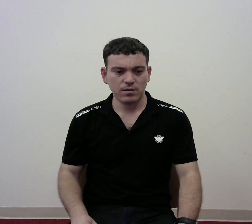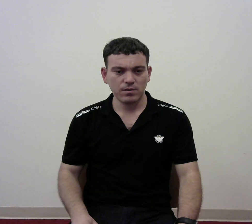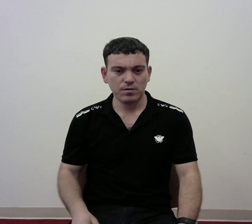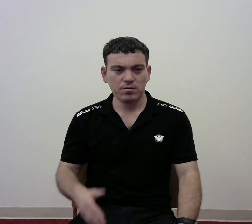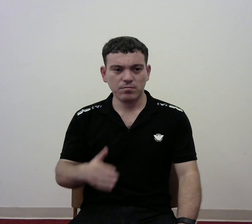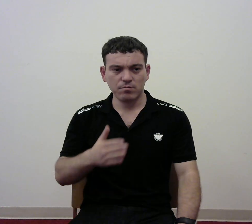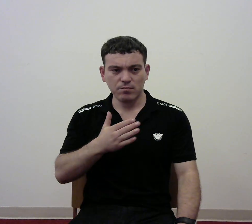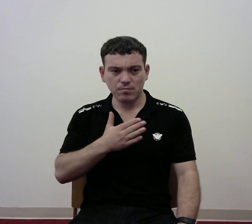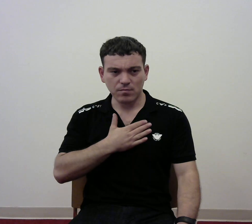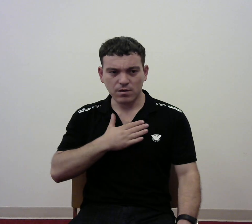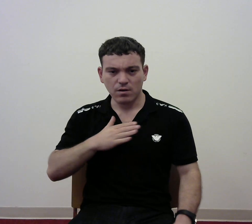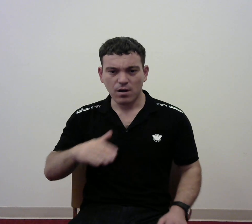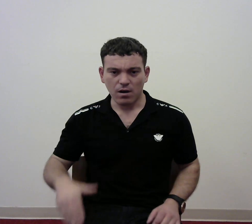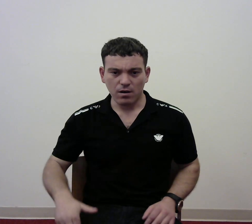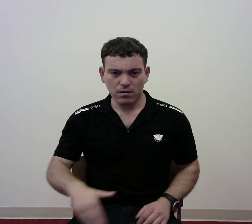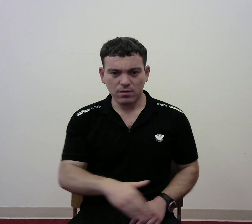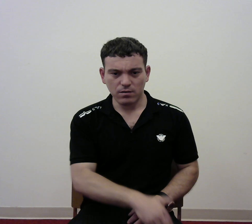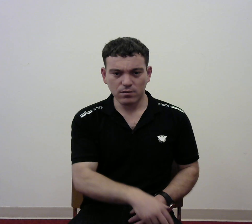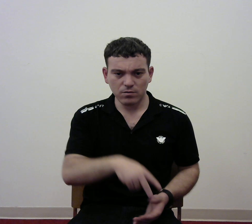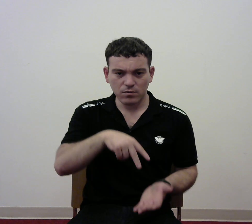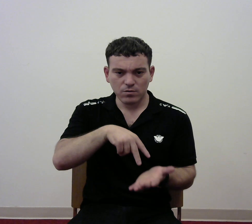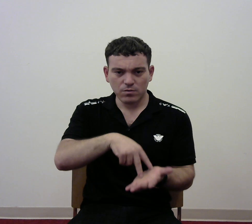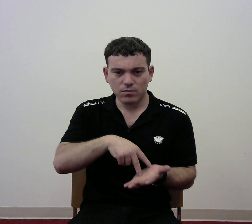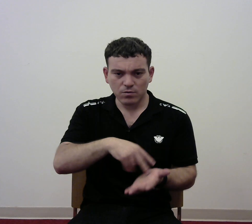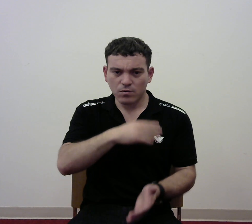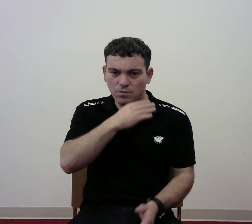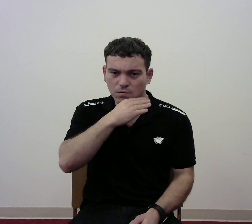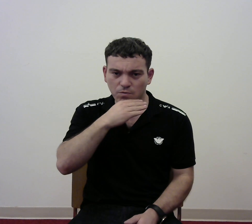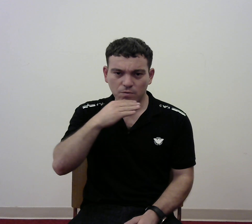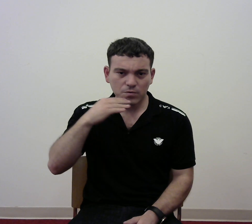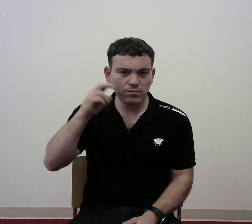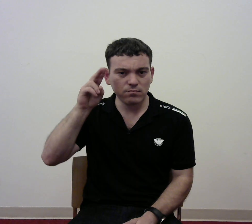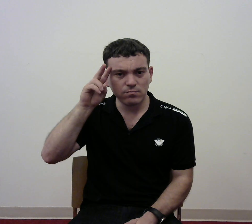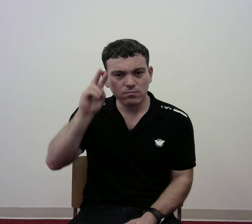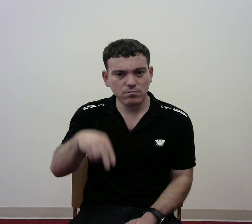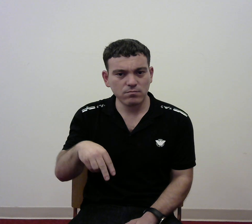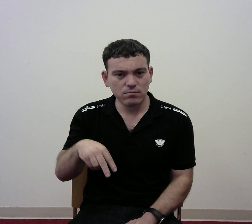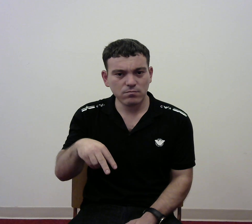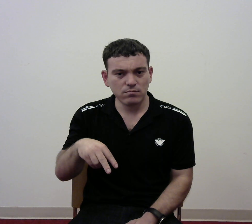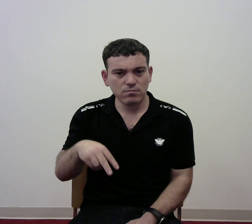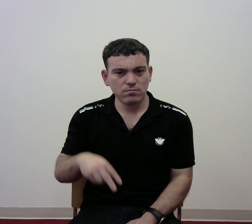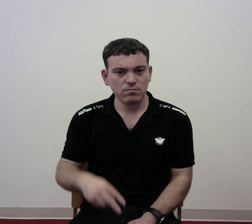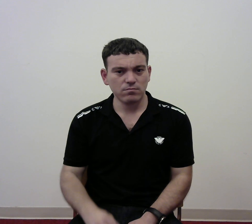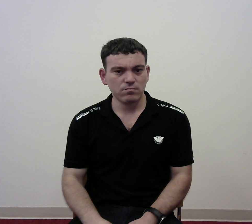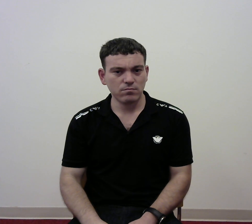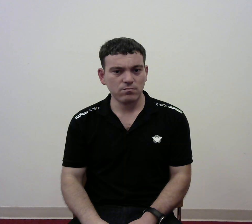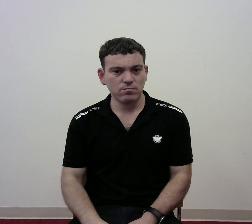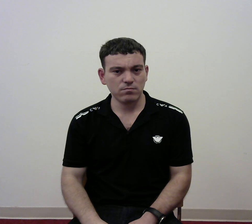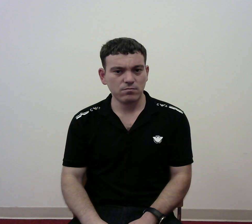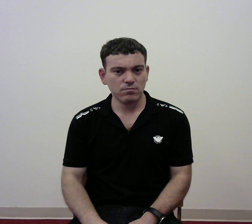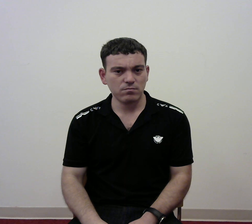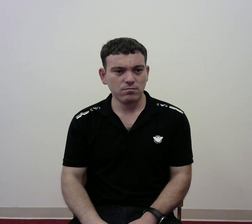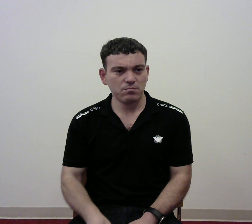Mən ayaq üstə çox dura bilmirəm